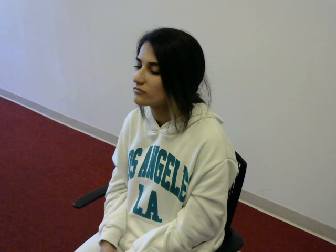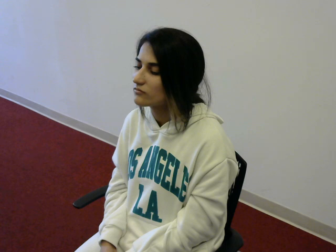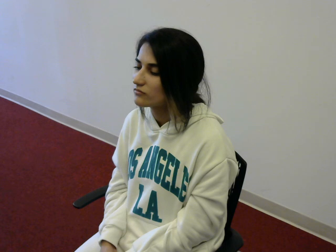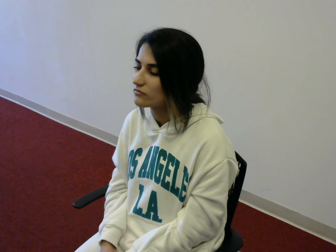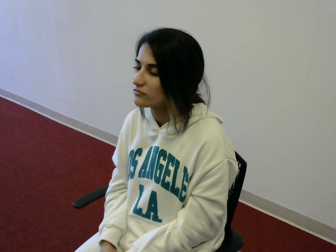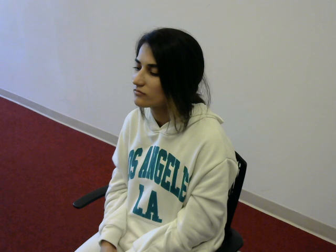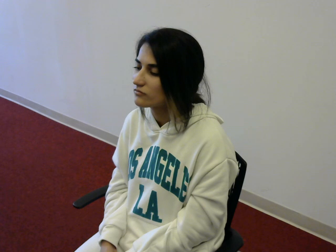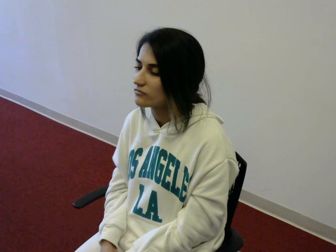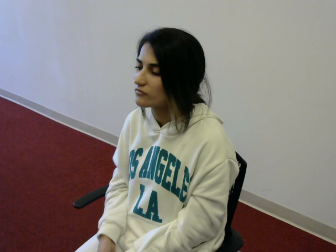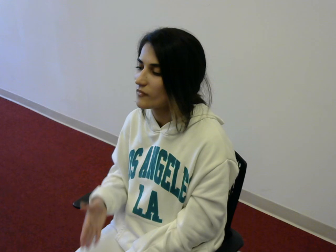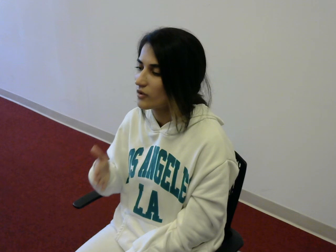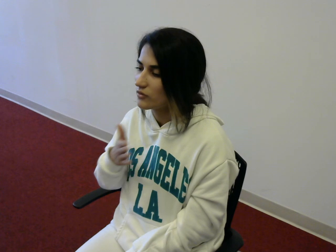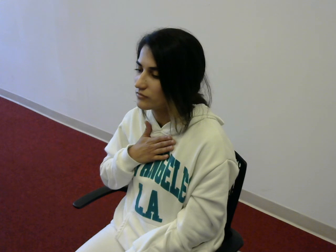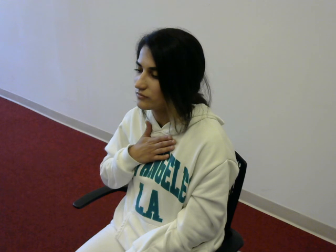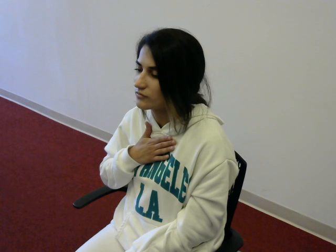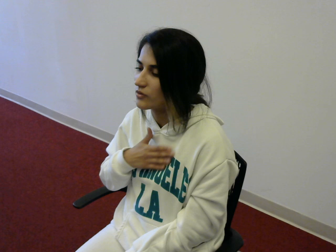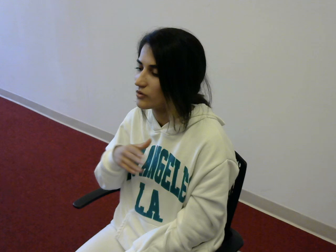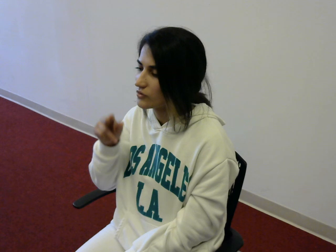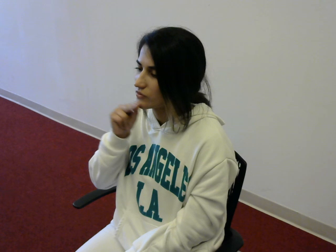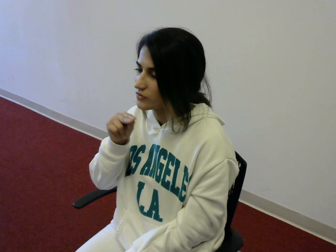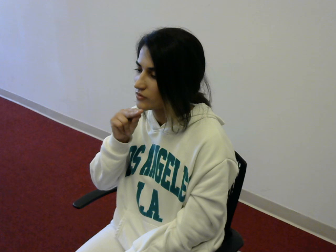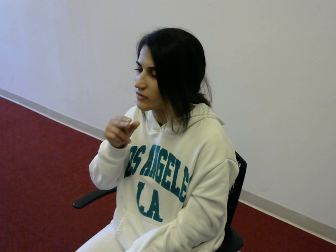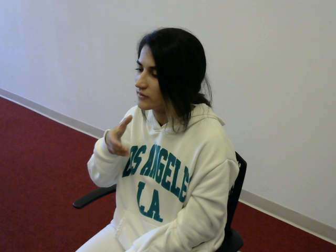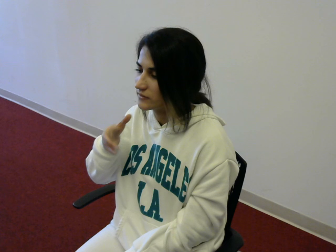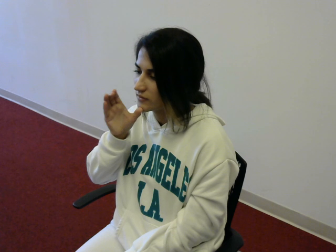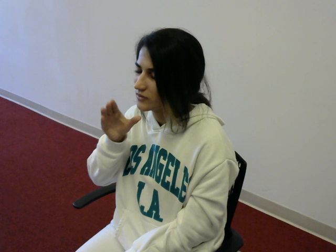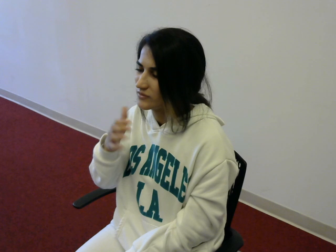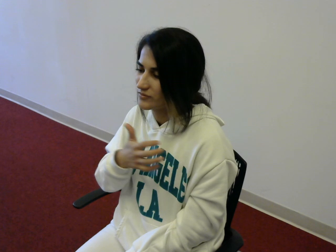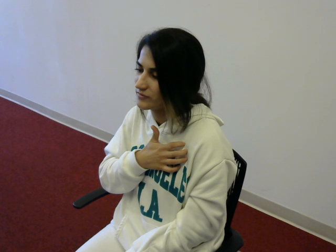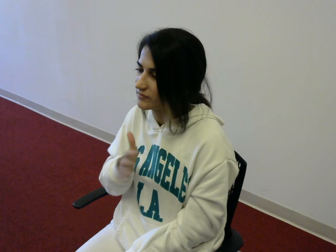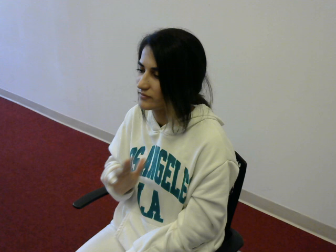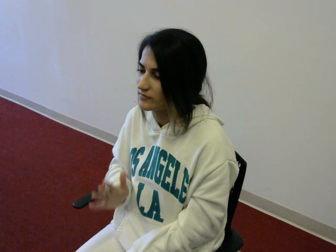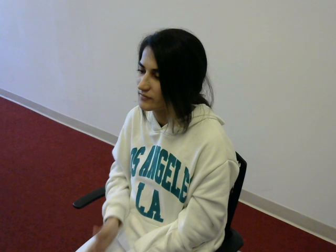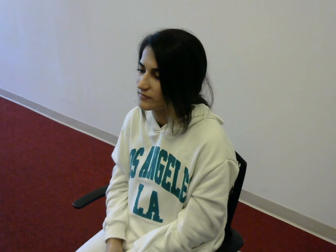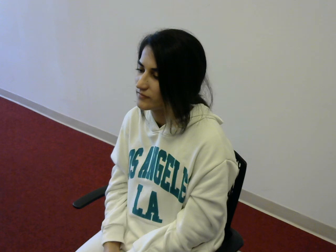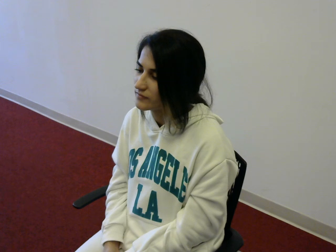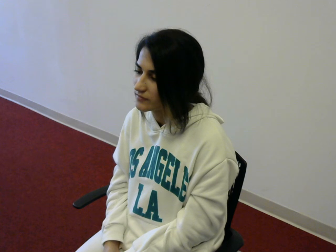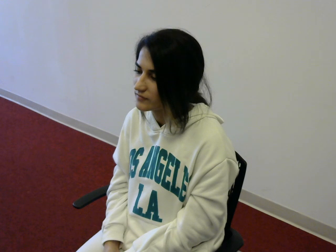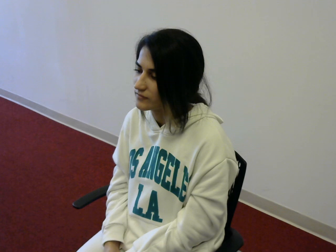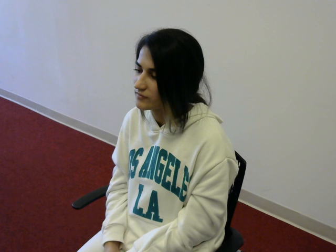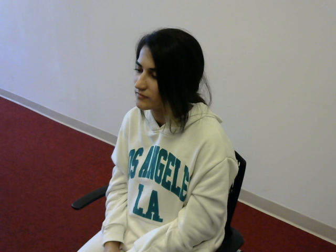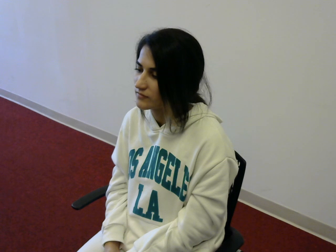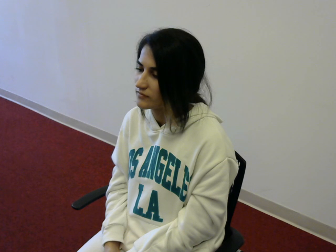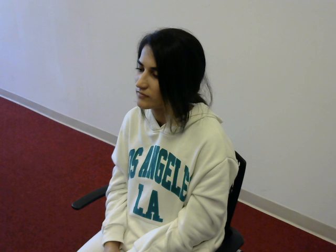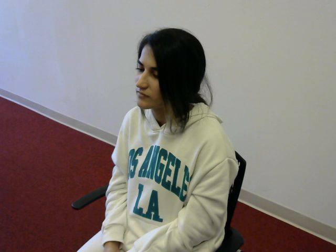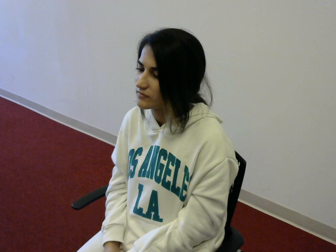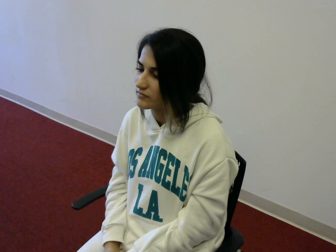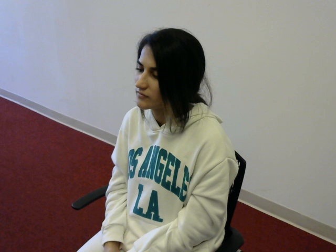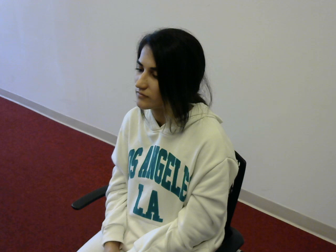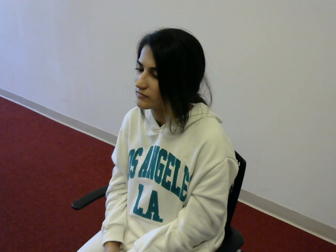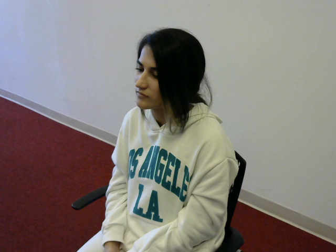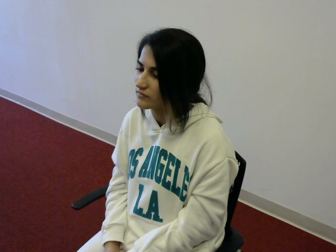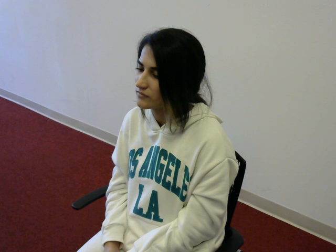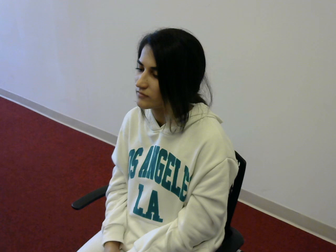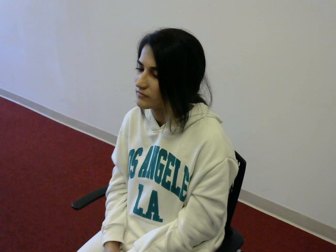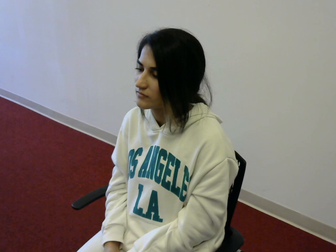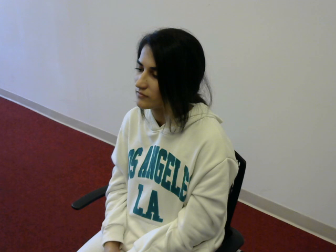Mən çay içmək istəmirəm